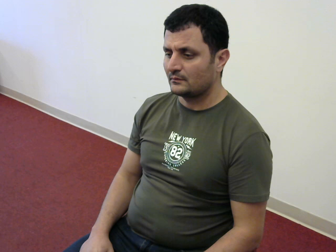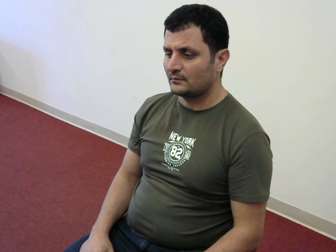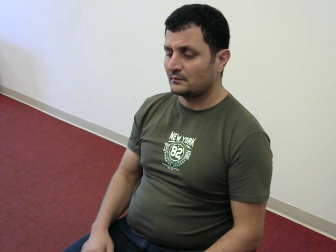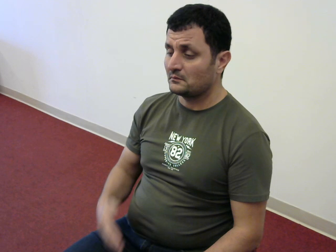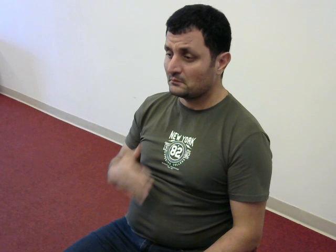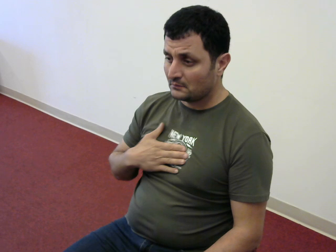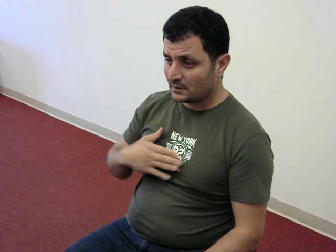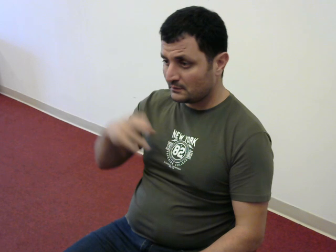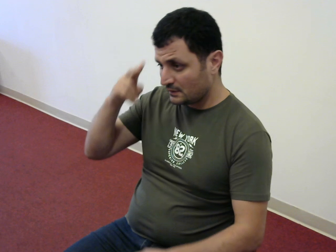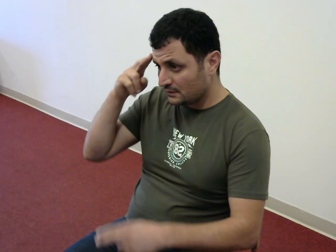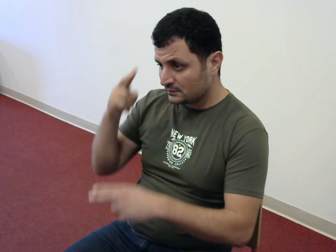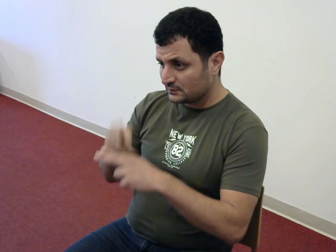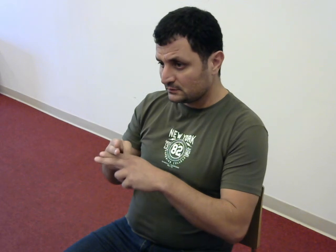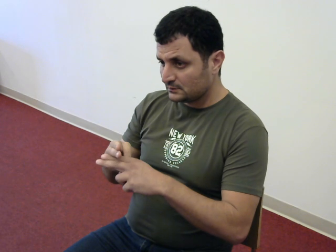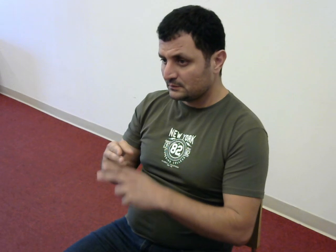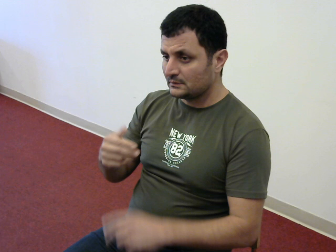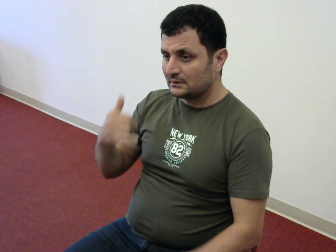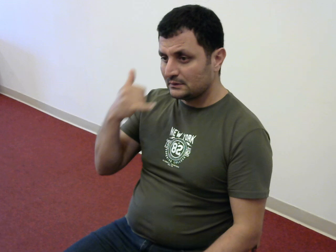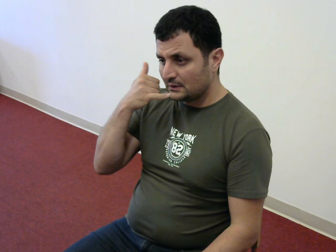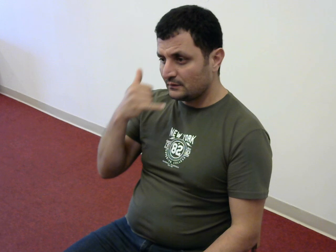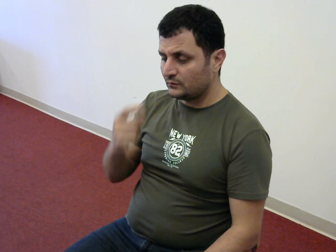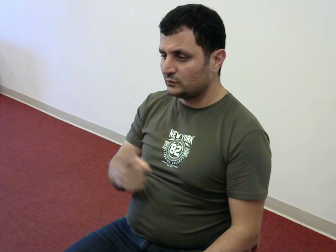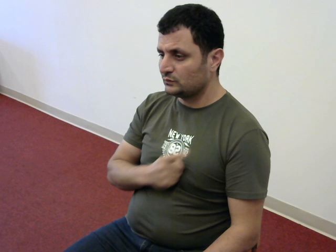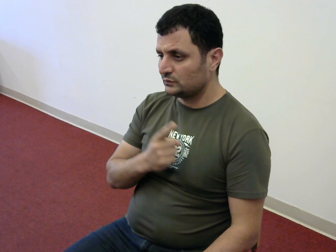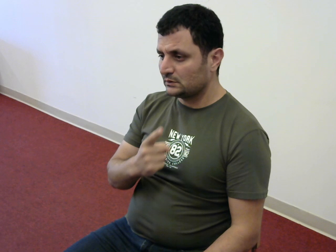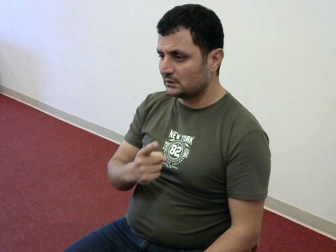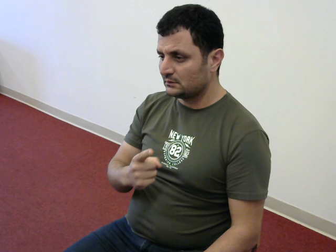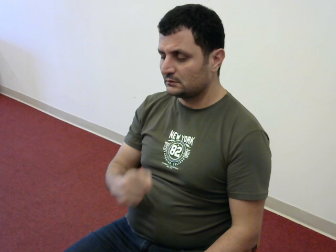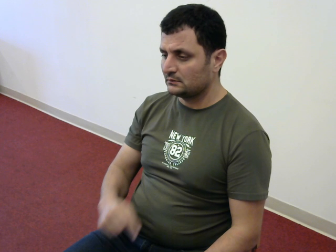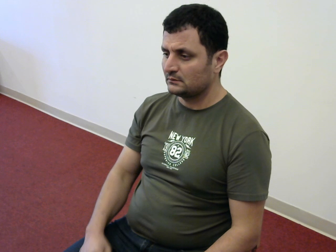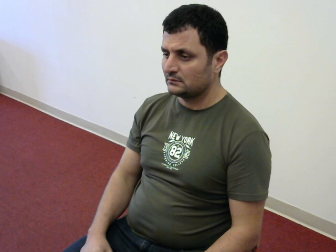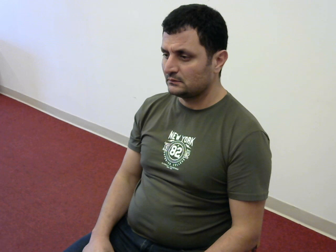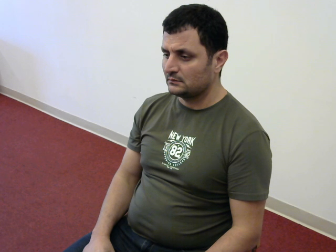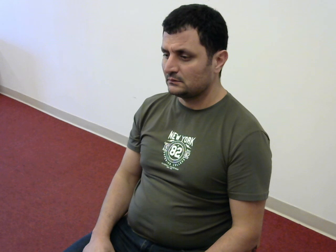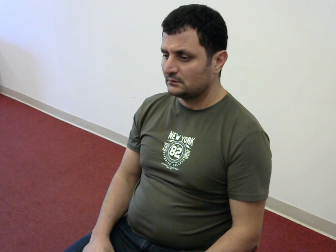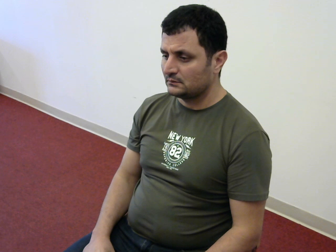Mənim qardaşım telefon ustasıdır